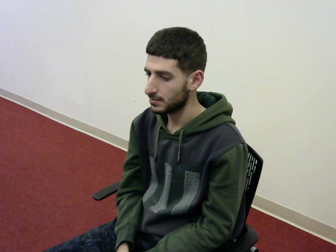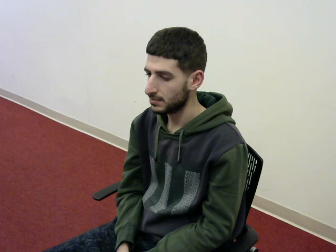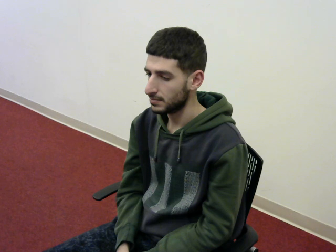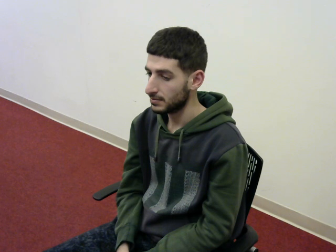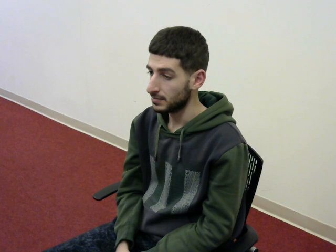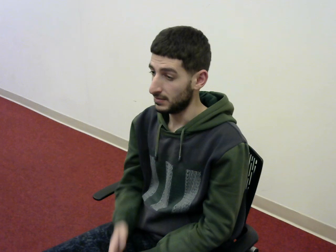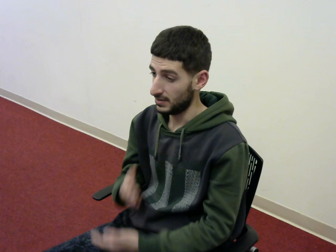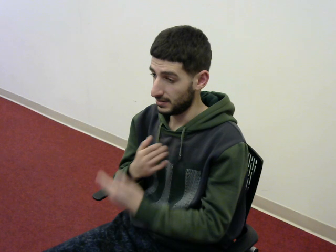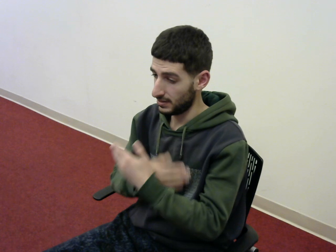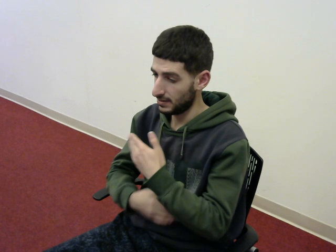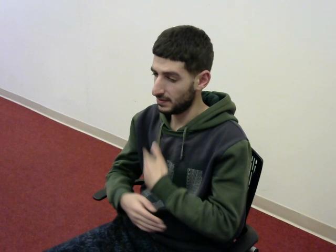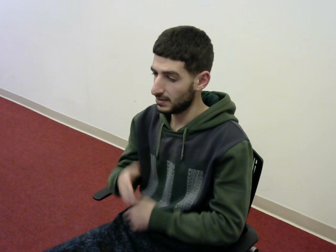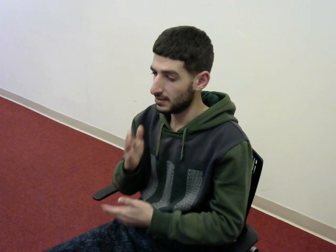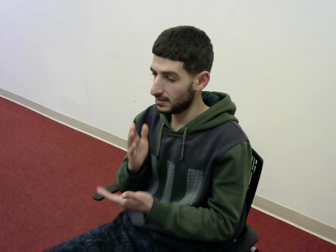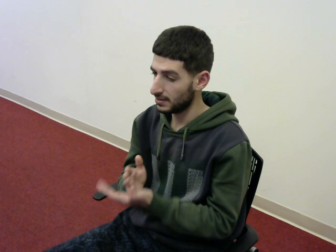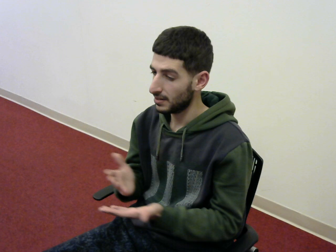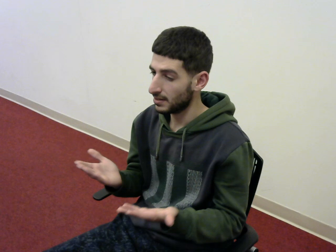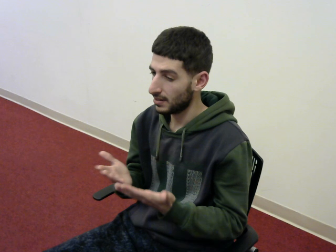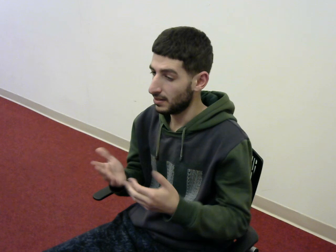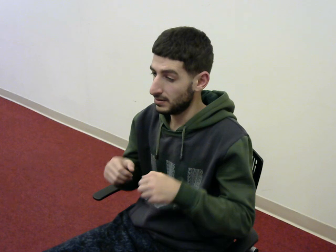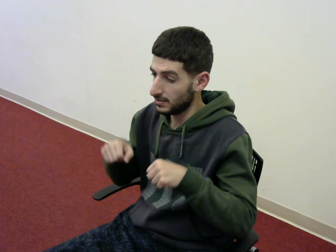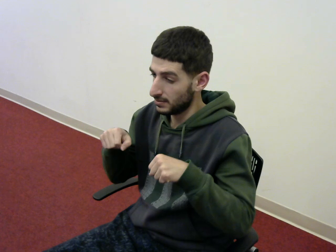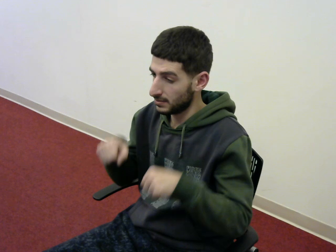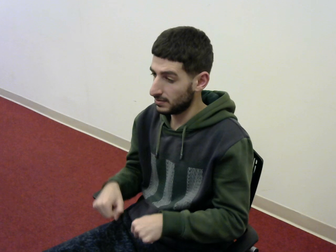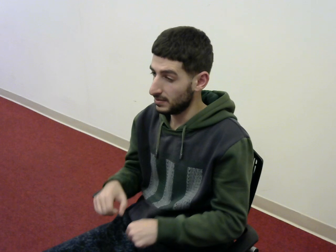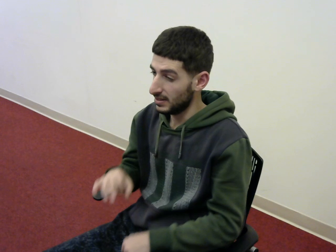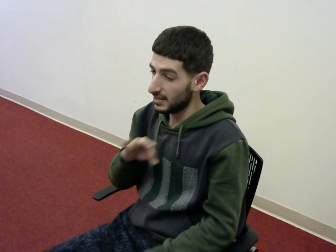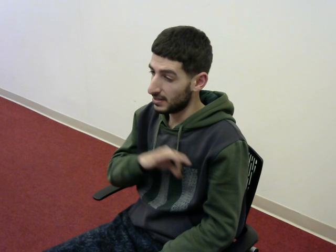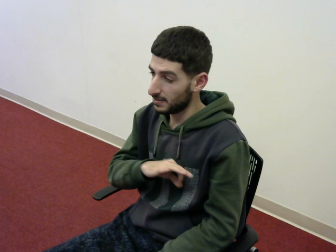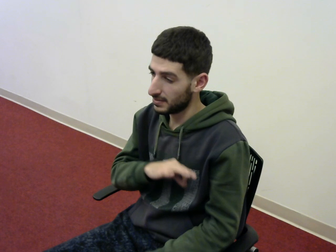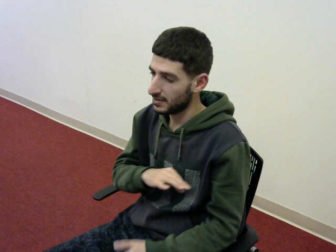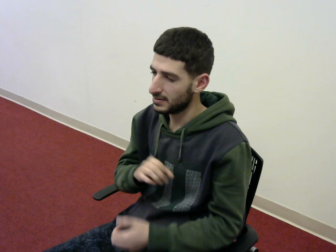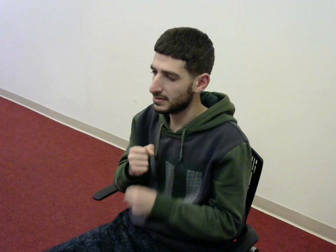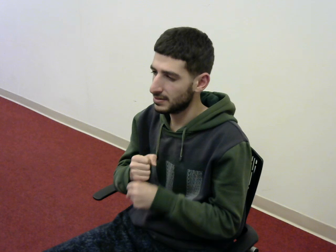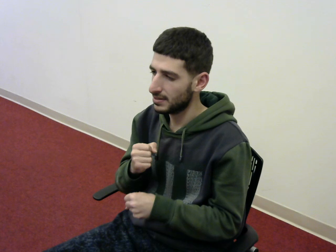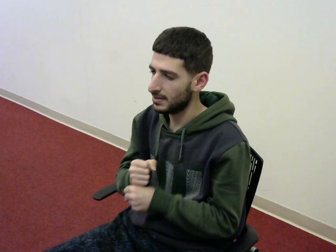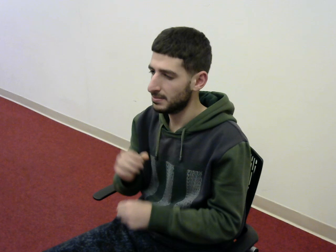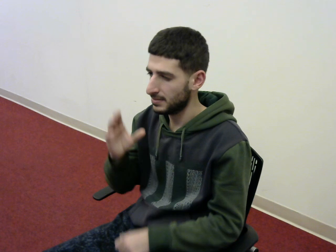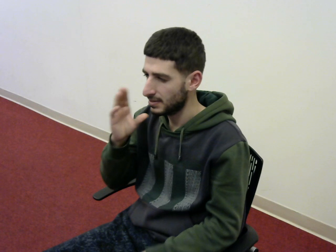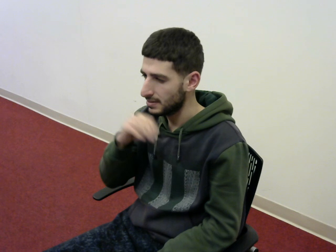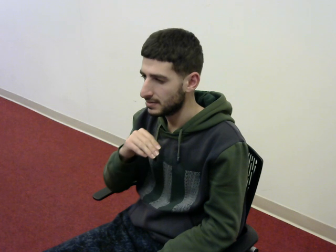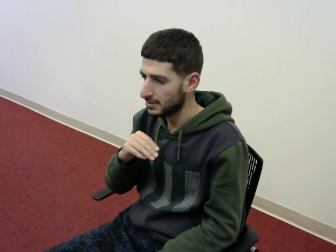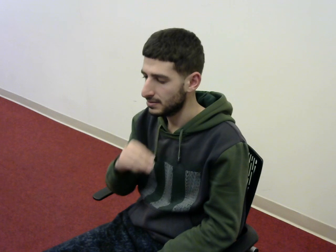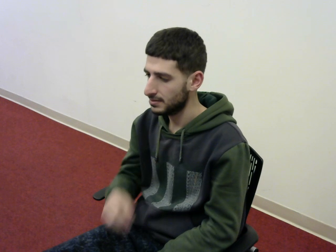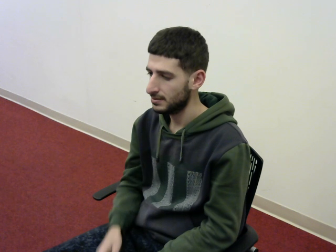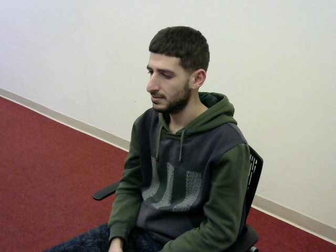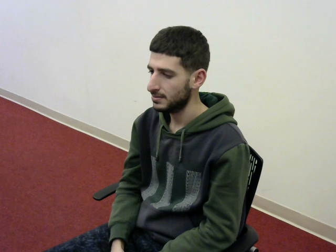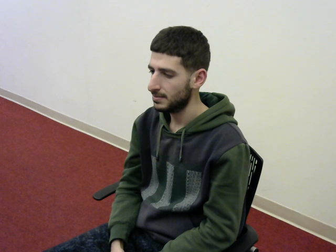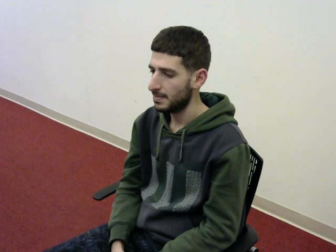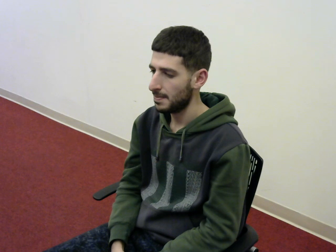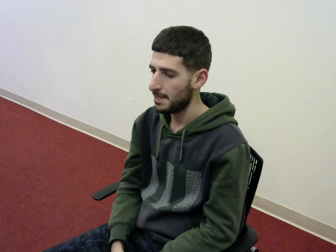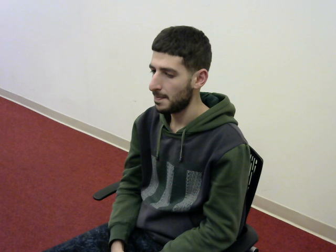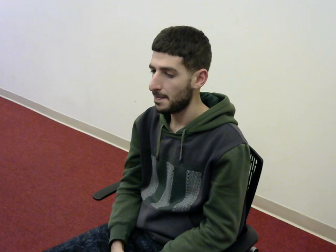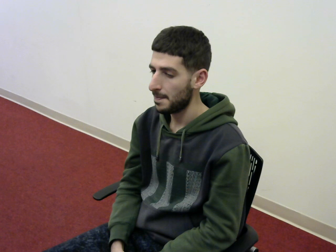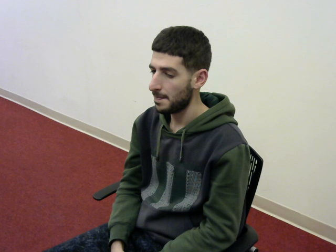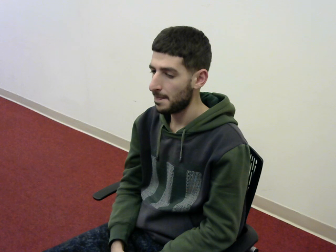Əlilliyim var, hansı hüquqlardan istifadə edə bilərəm?